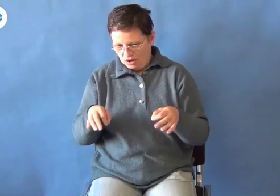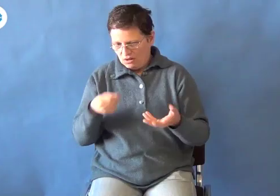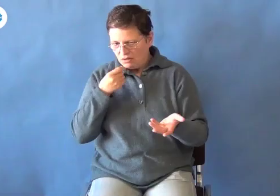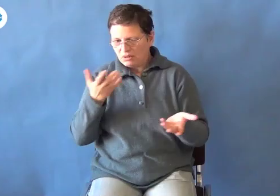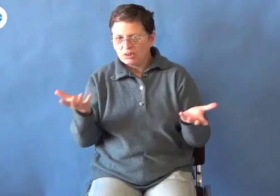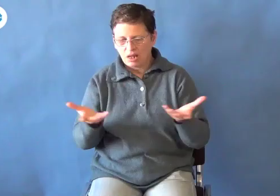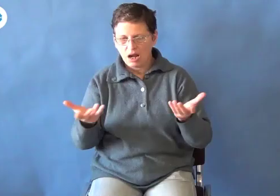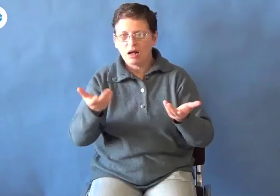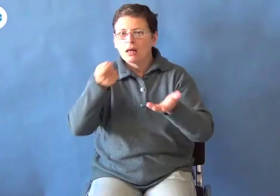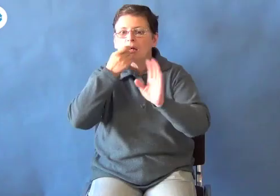Gdzie wolno jeść?